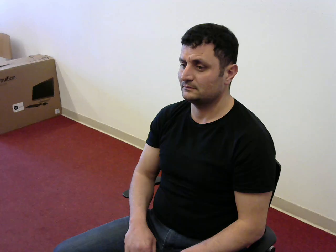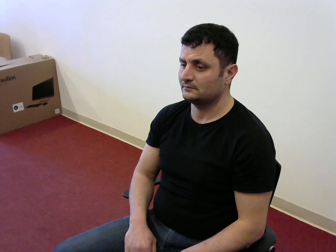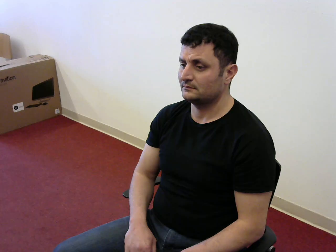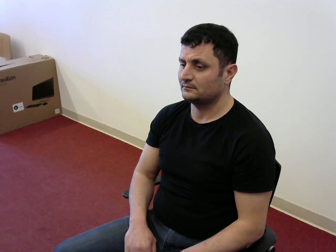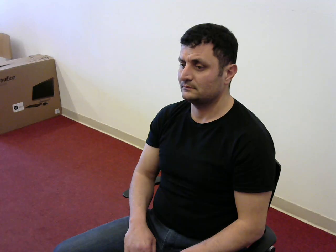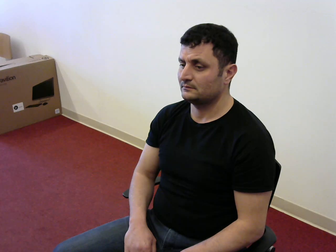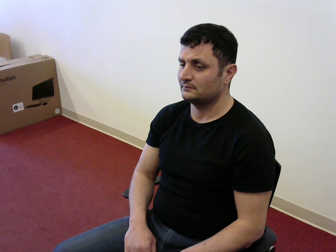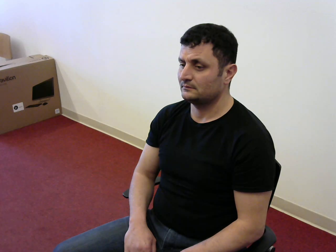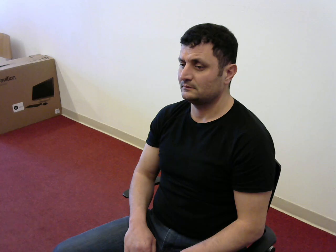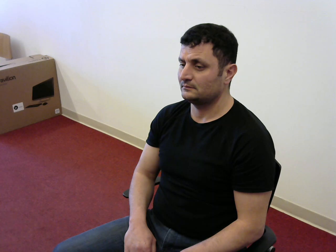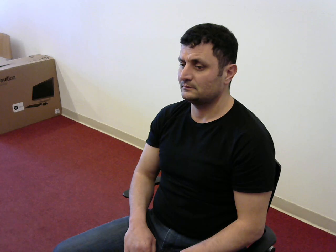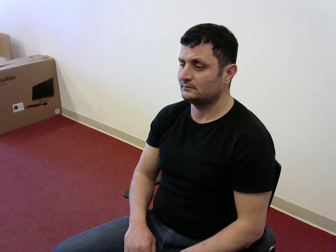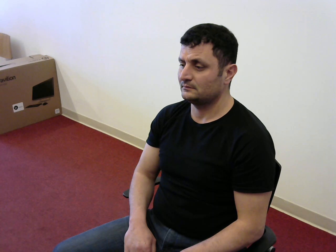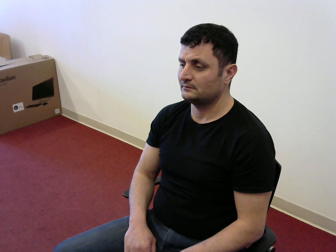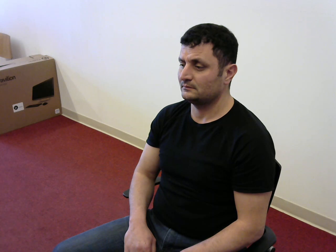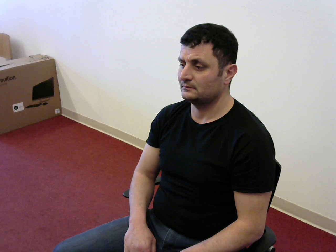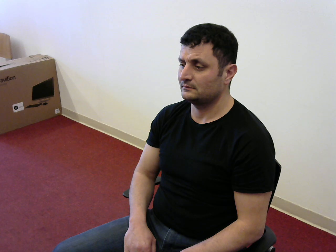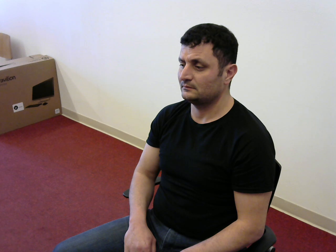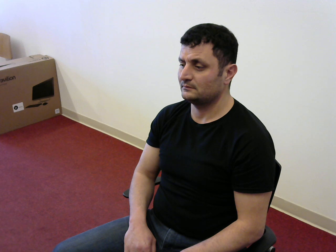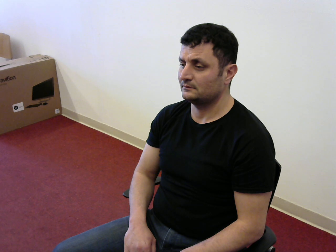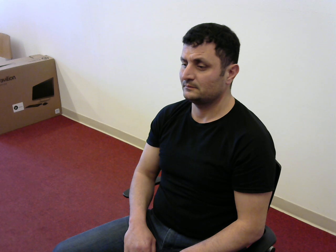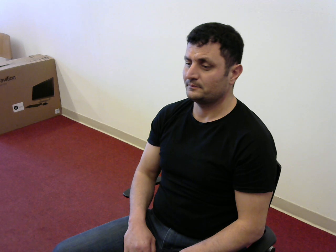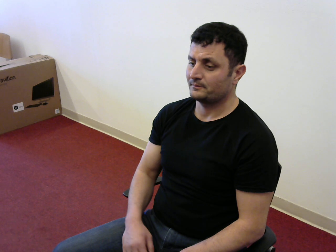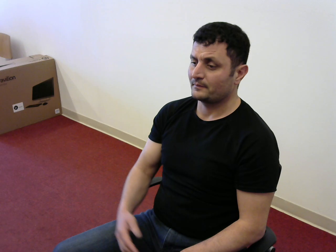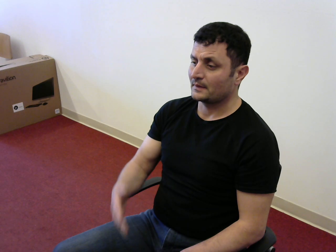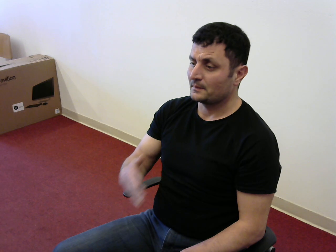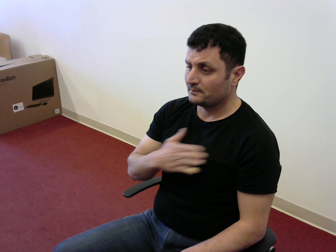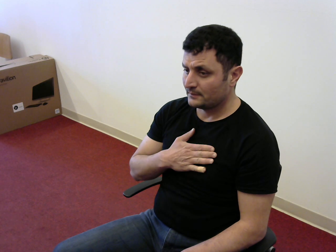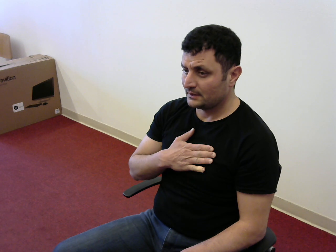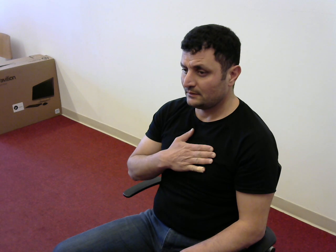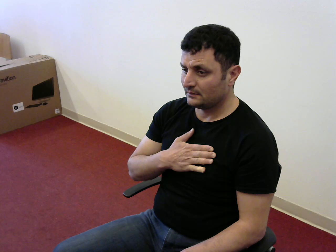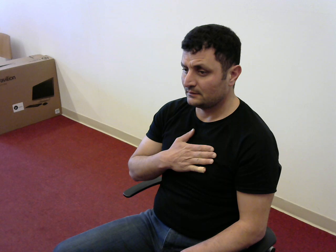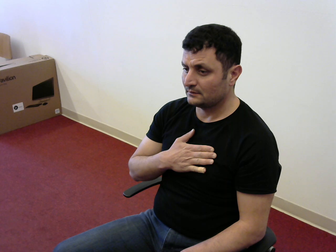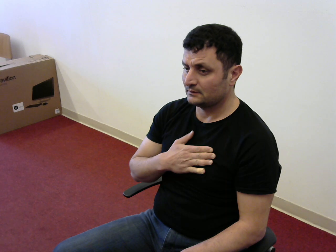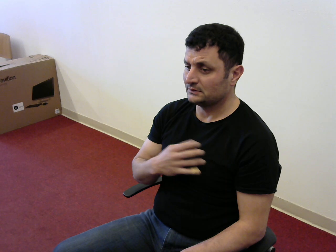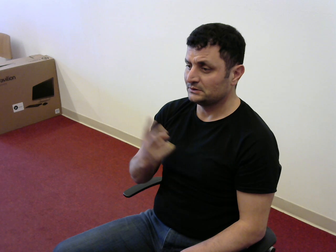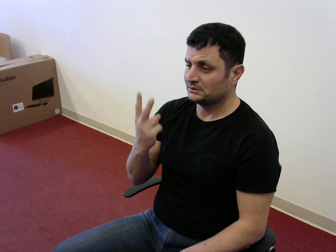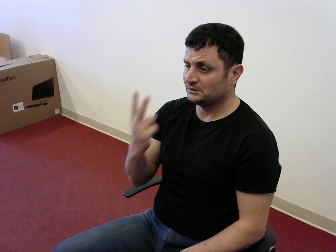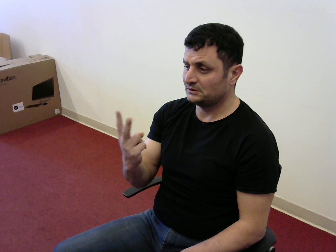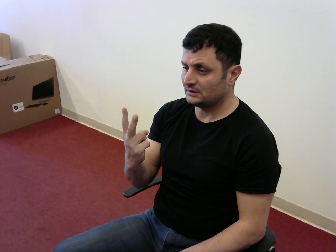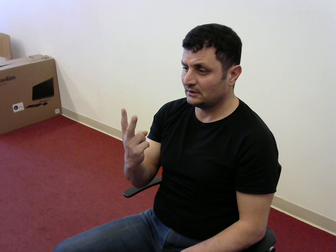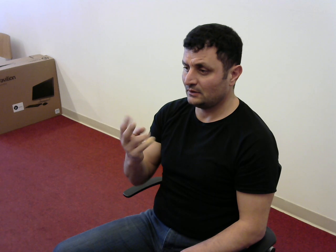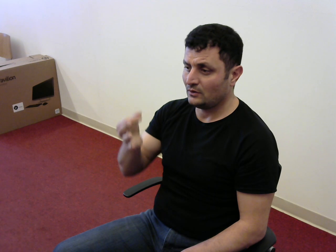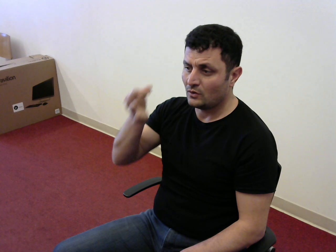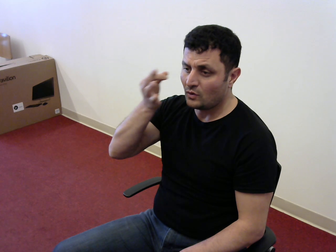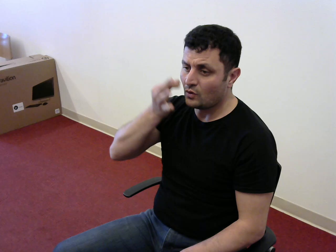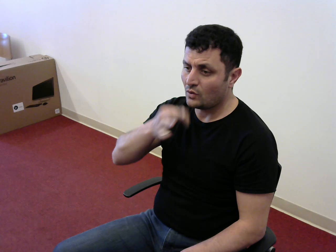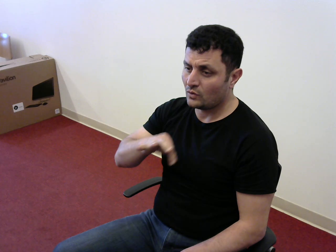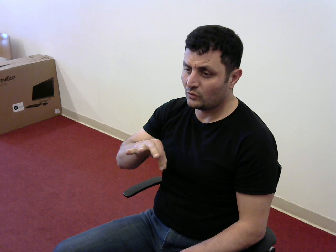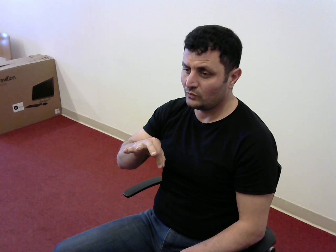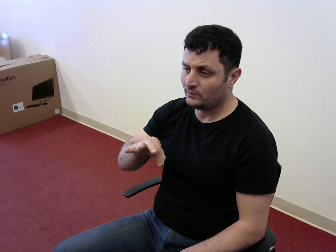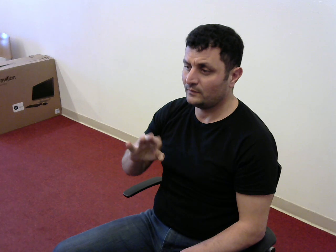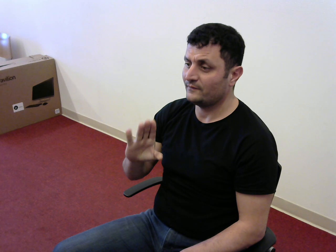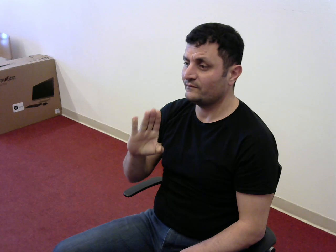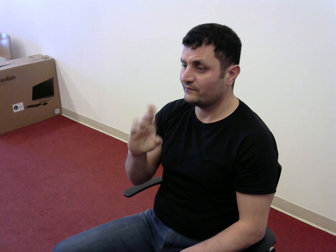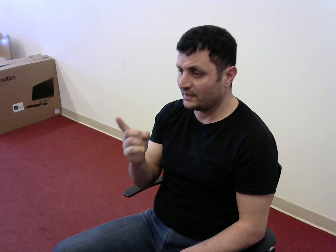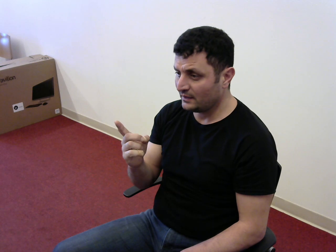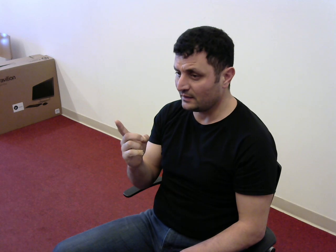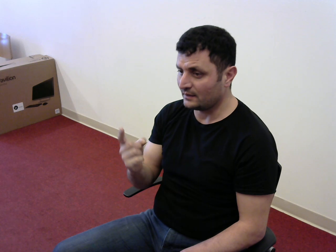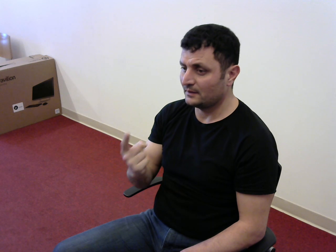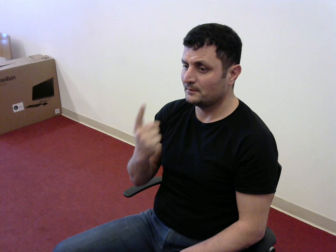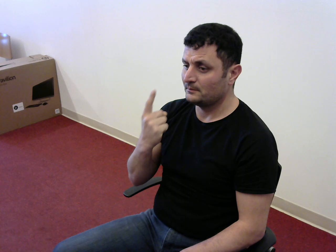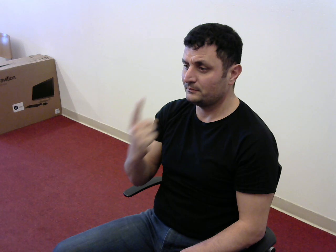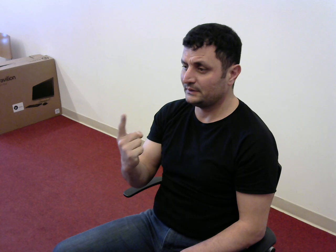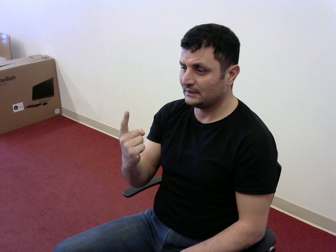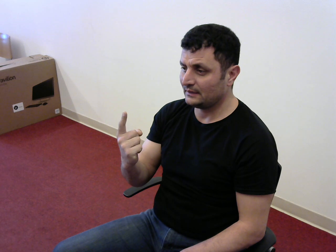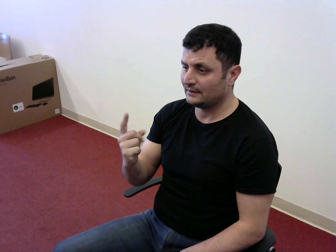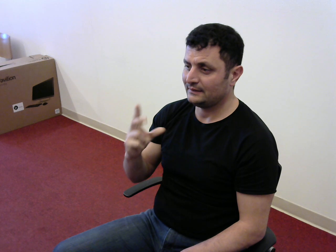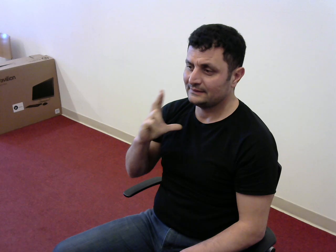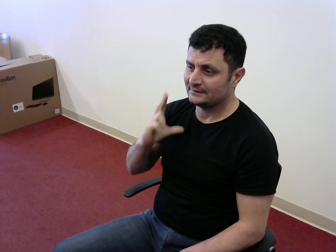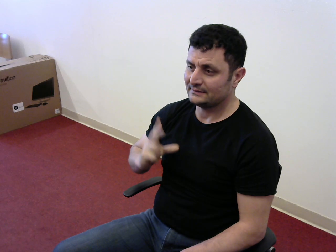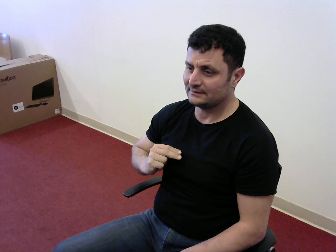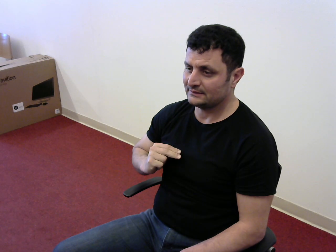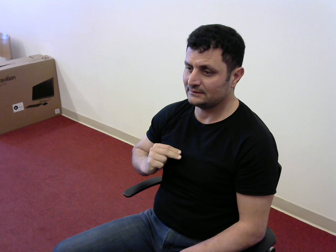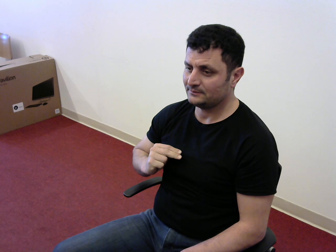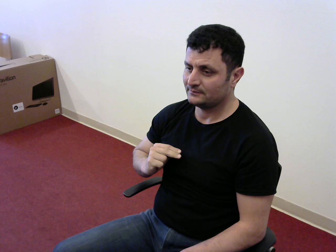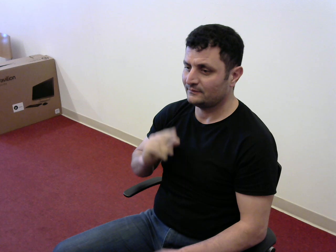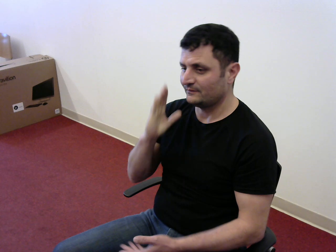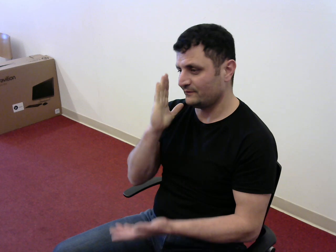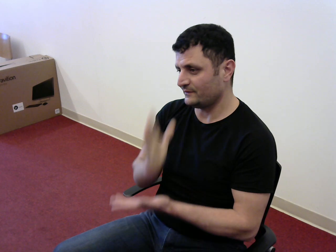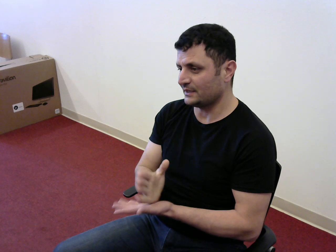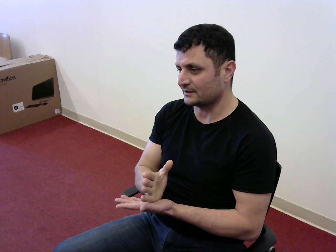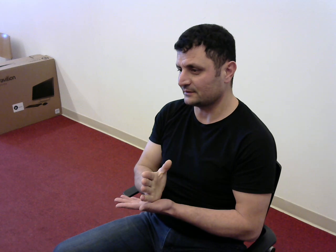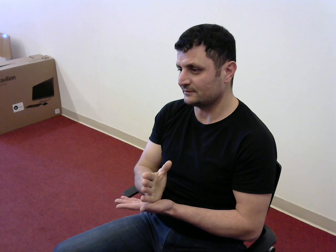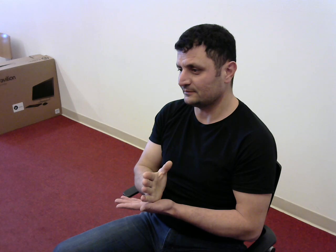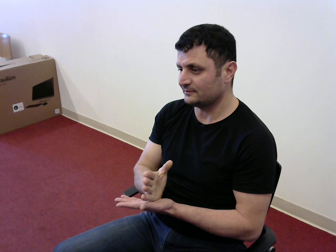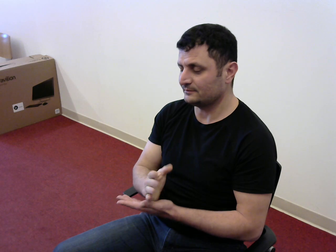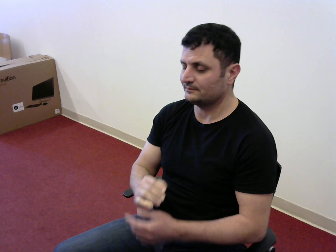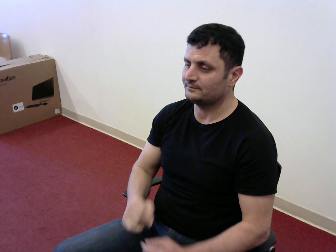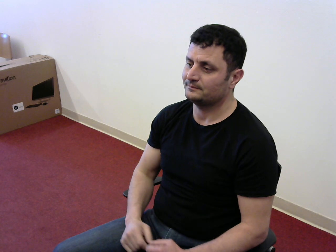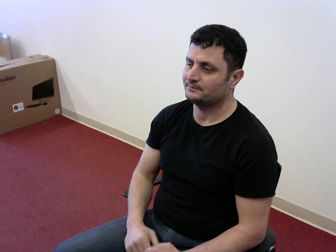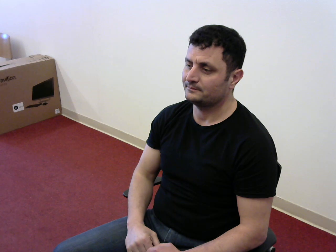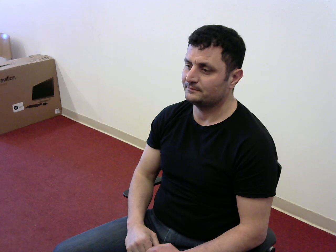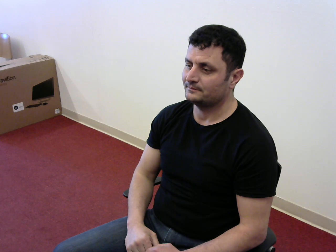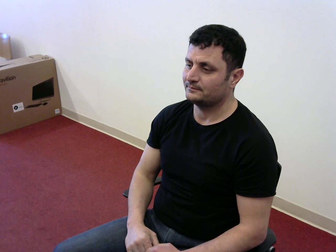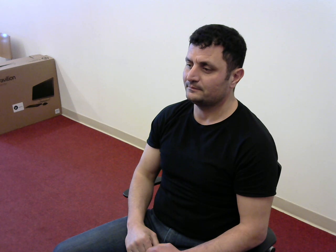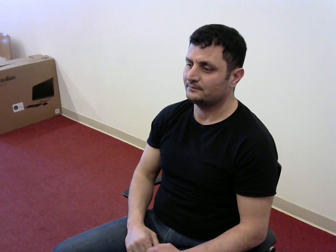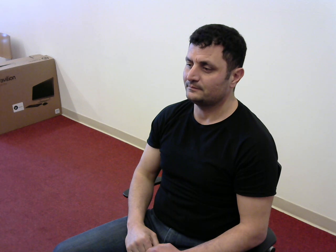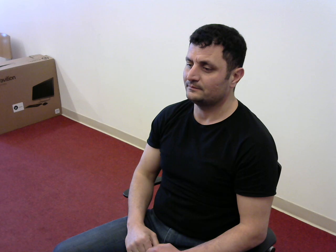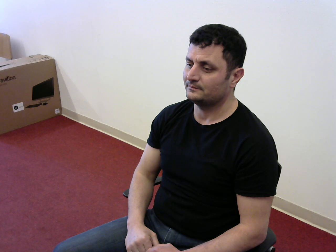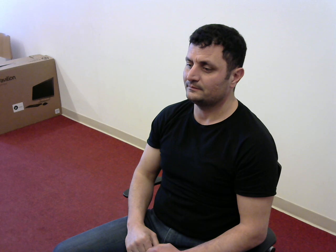Mənim 2 oğlum və 1 qızım var